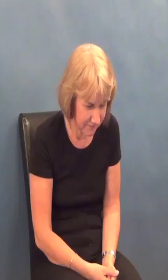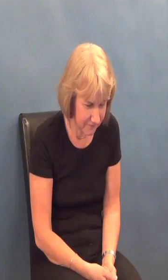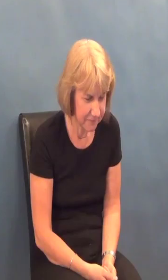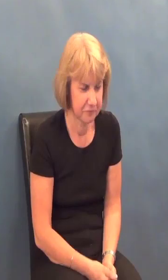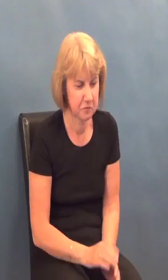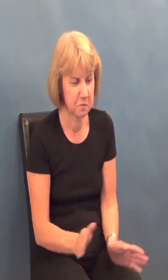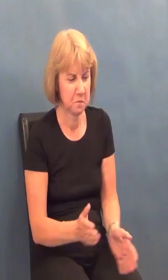Już.